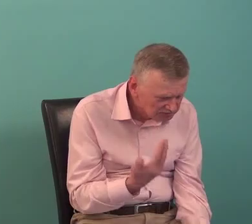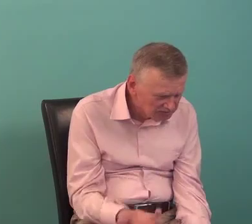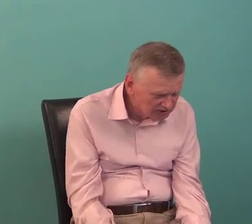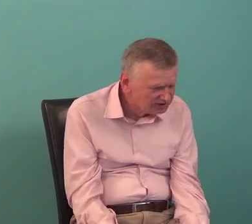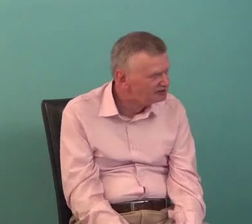Nie ma.